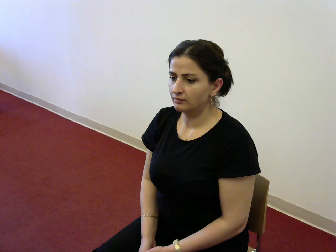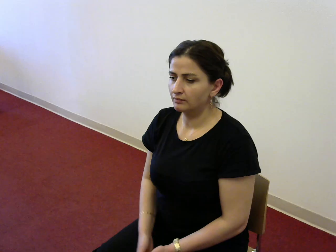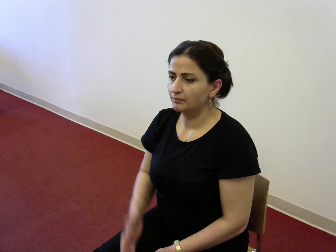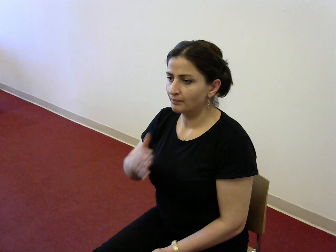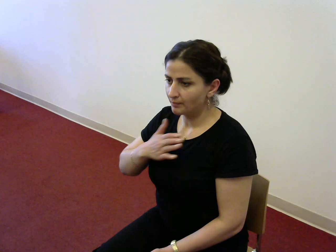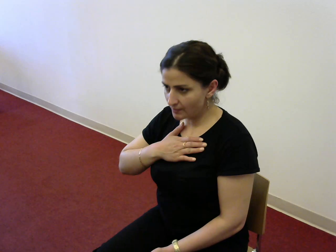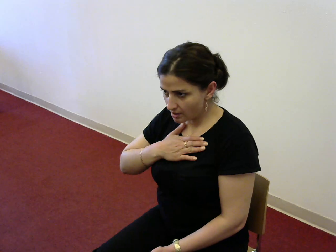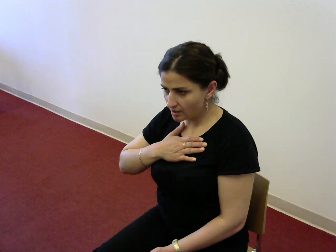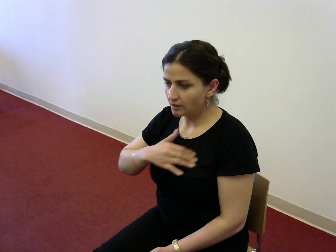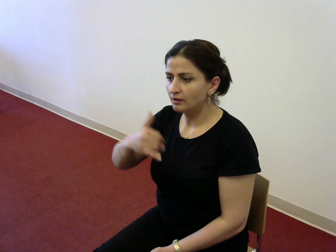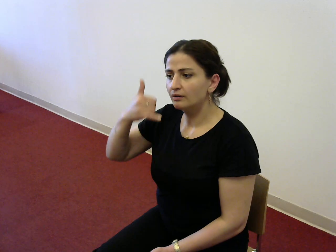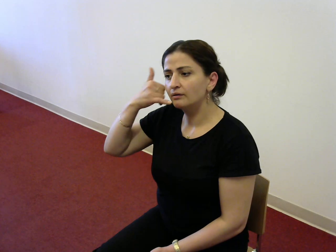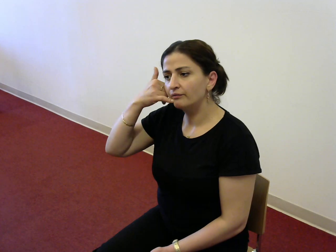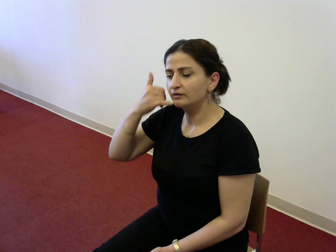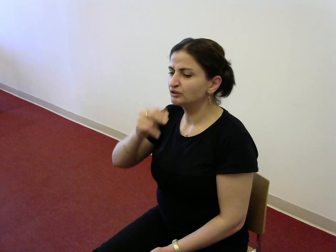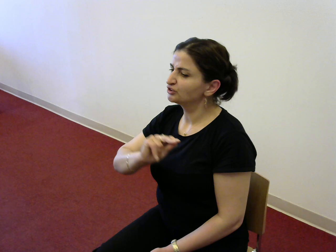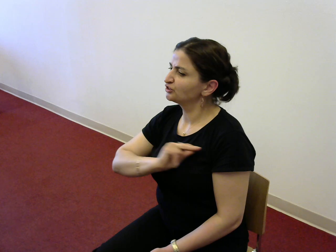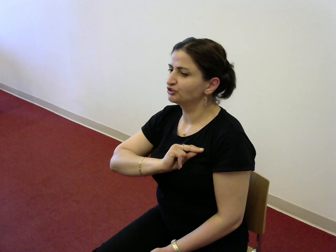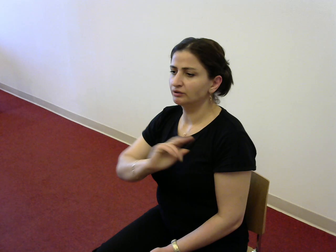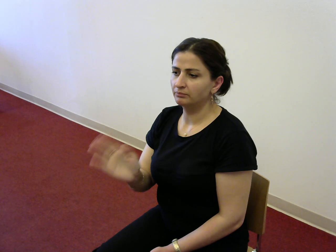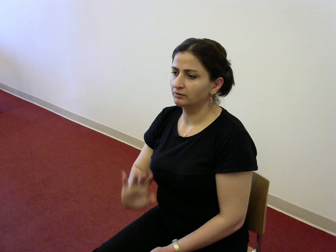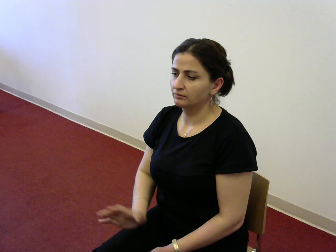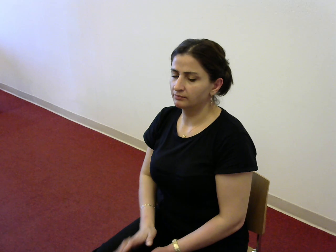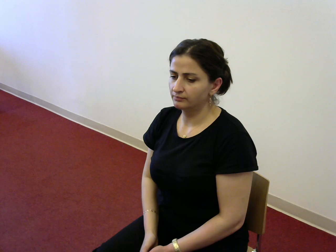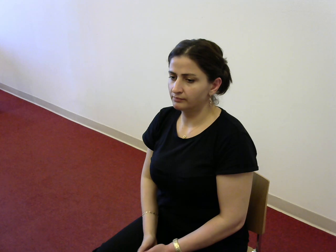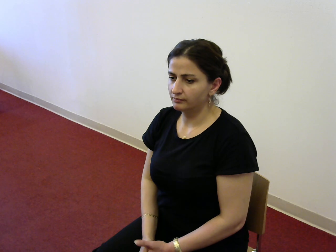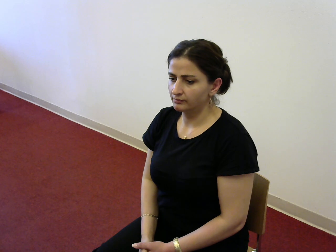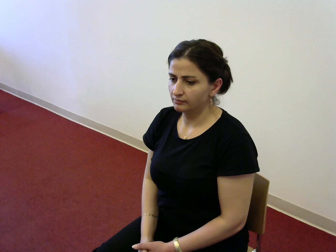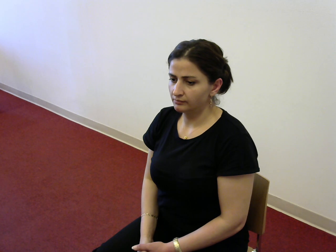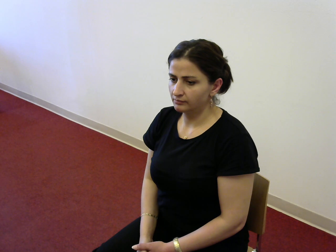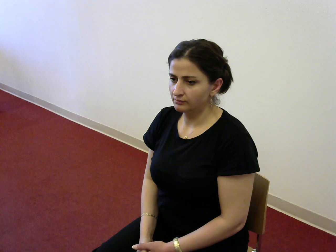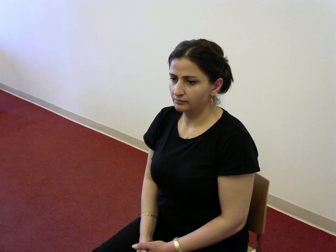Mənim mobil telefonum işləmir